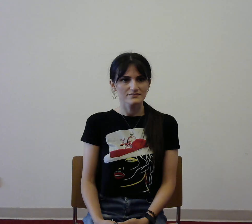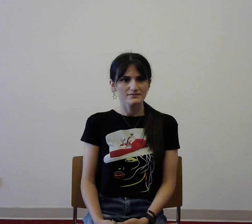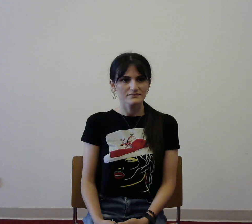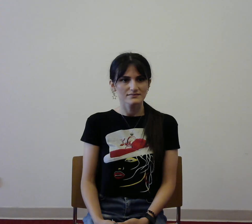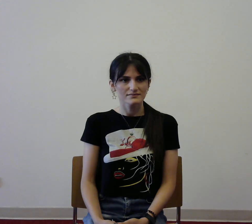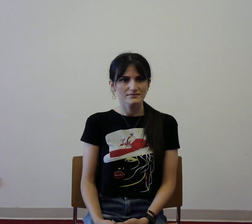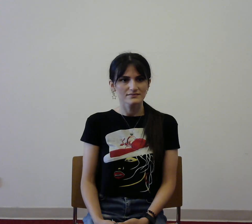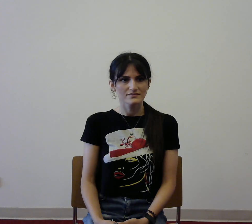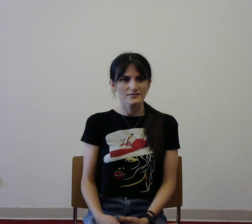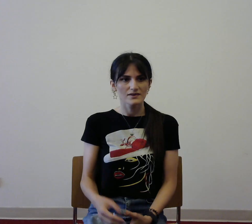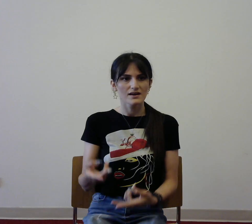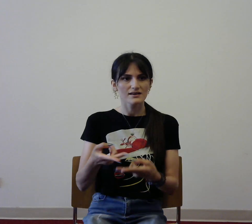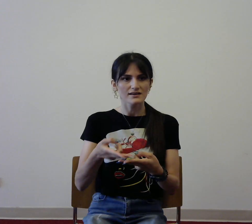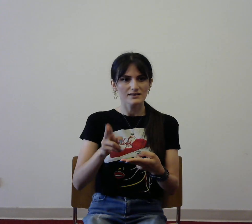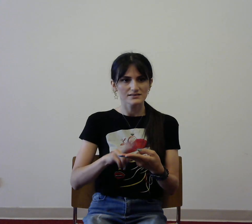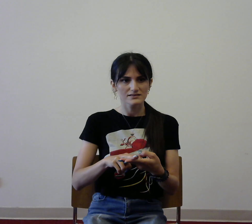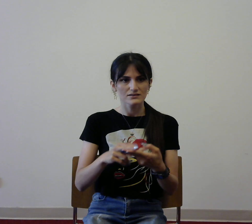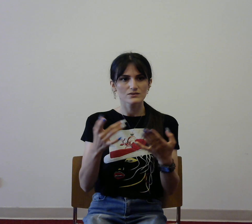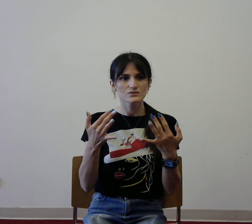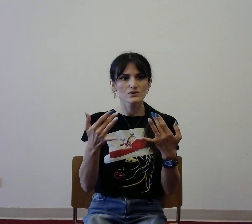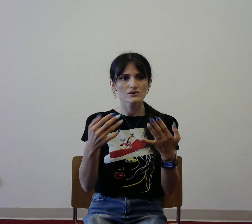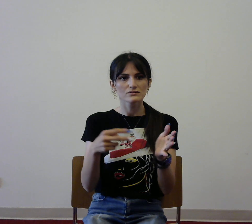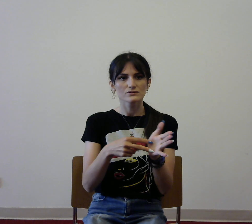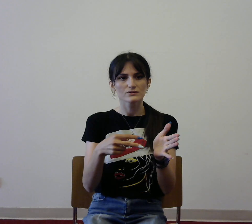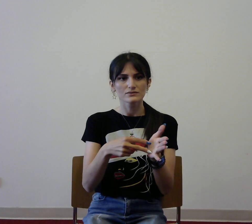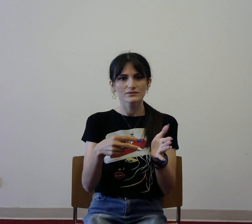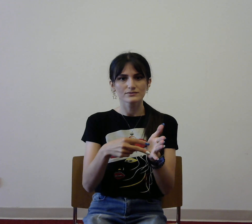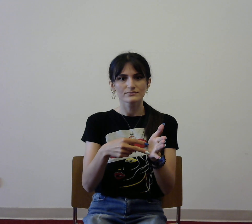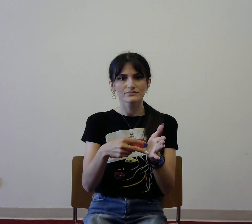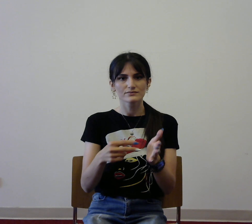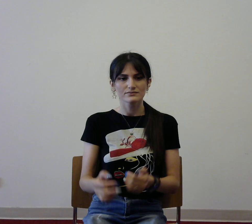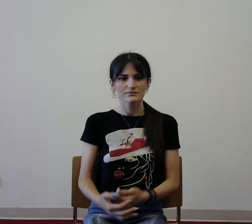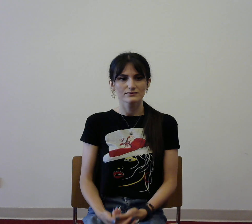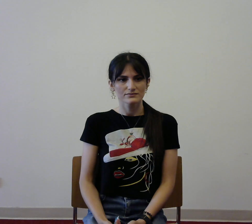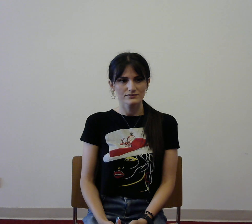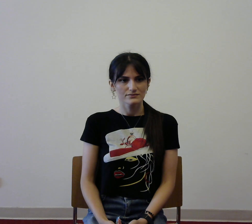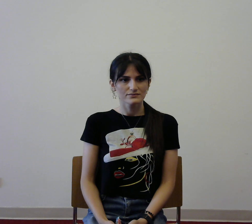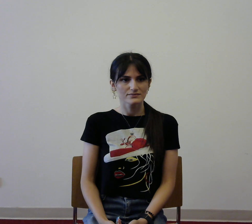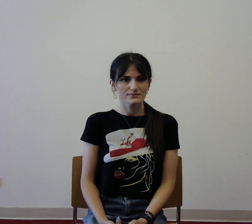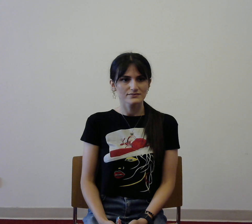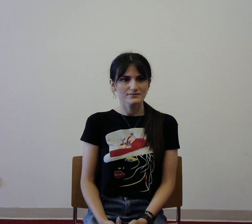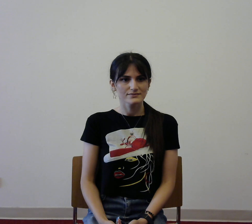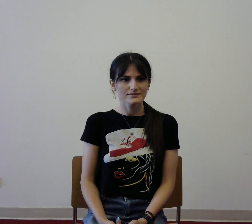Bu neçəyədir?